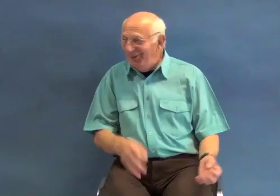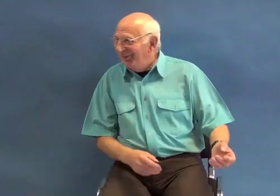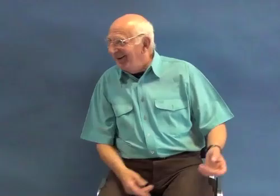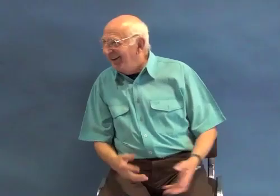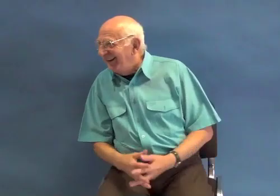Jest dobrze.